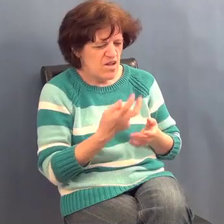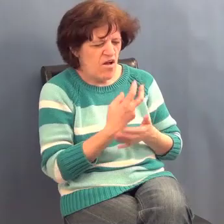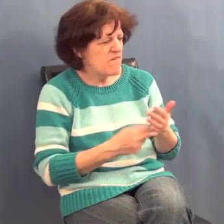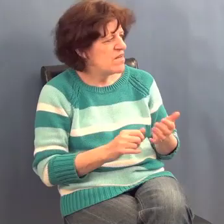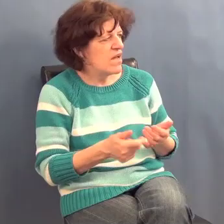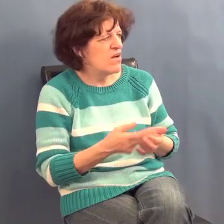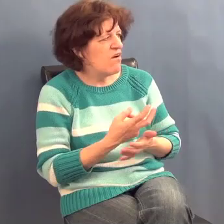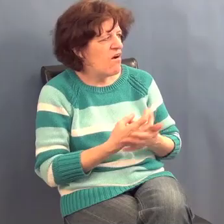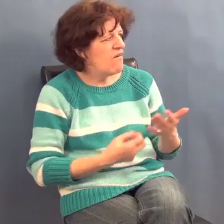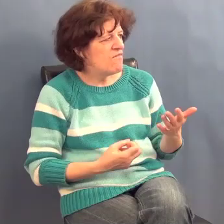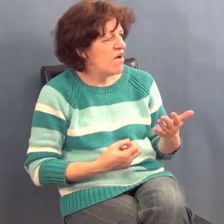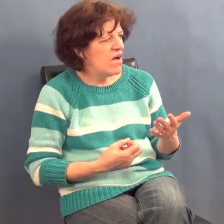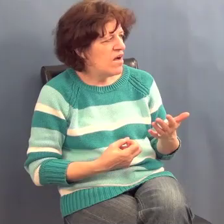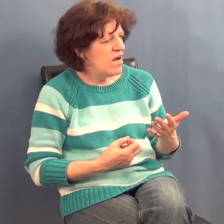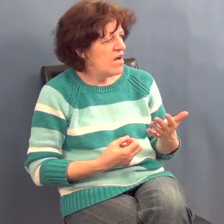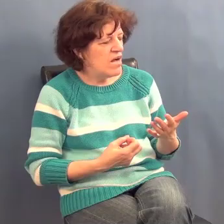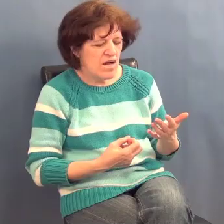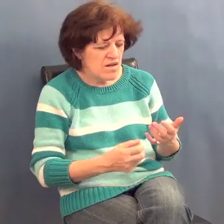Jak schował się?